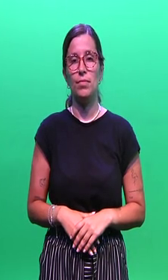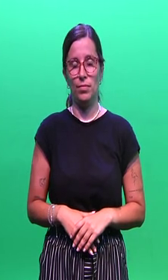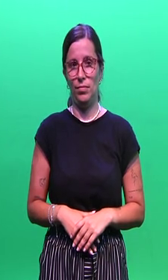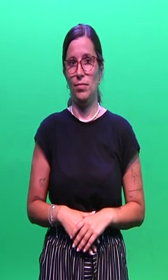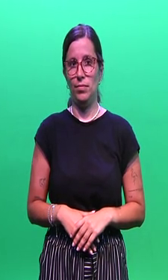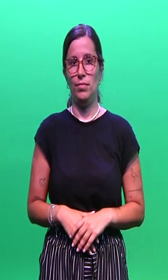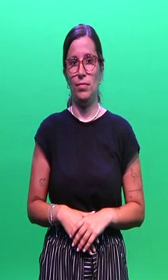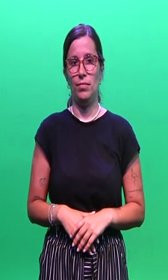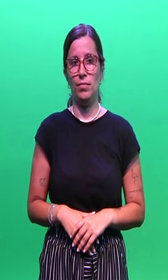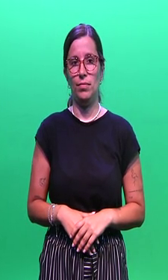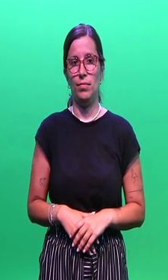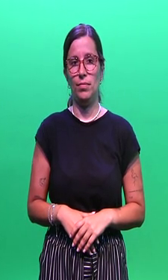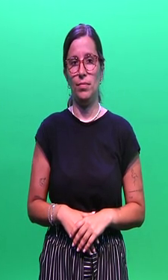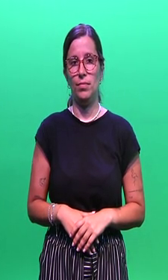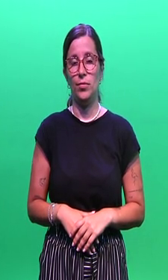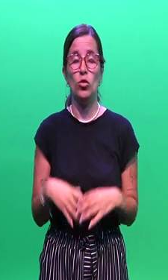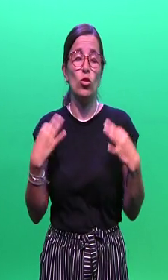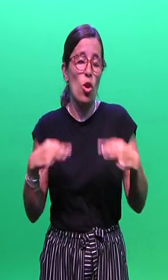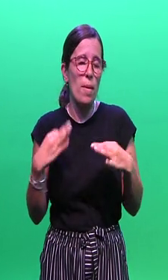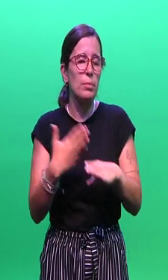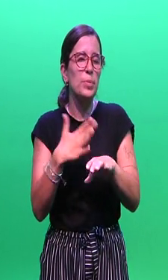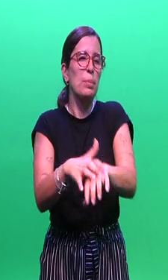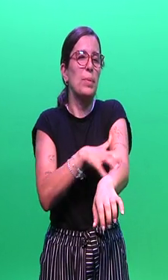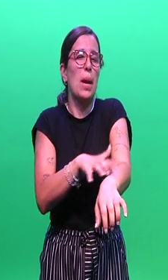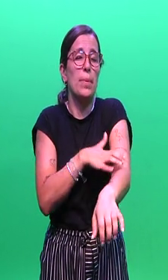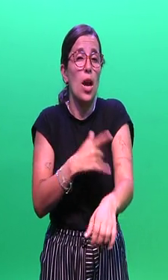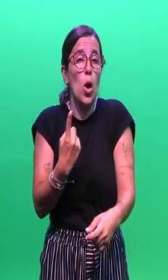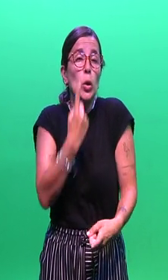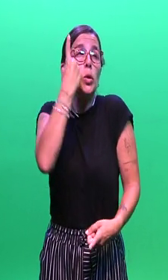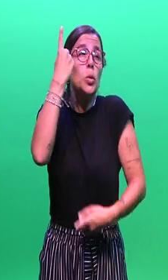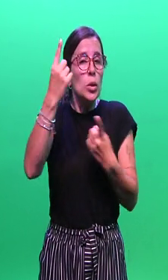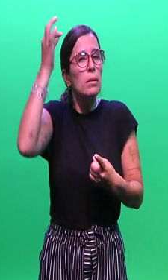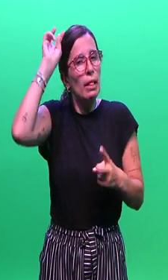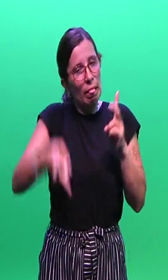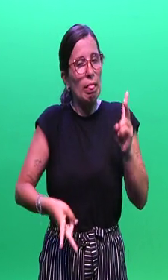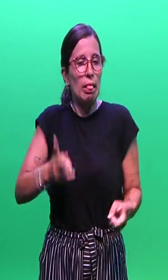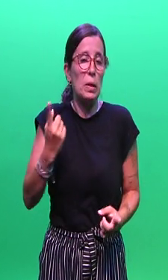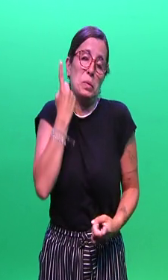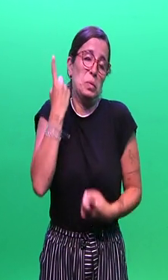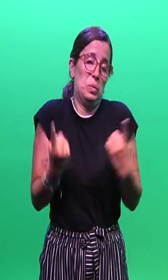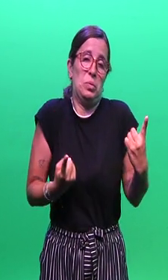Sí, normalment em pica sempre, només em cauen els cabells de vegades.